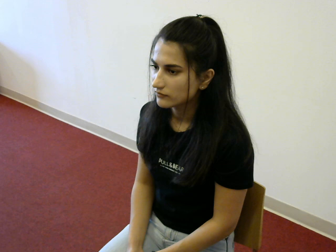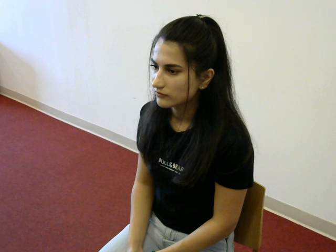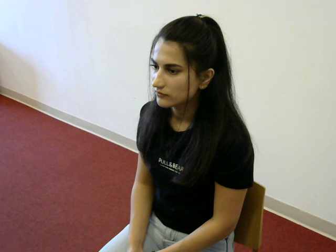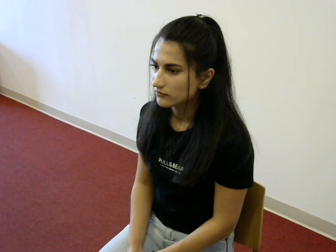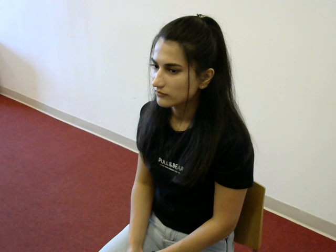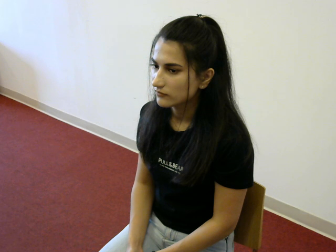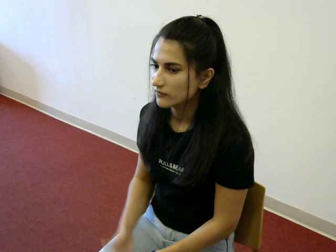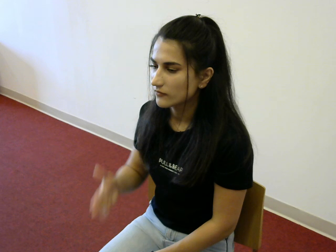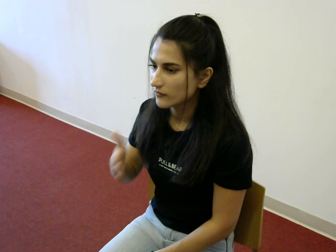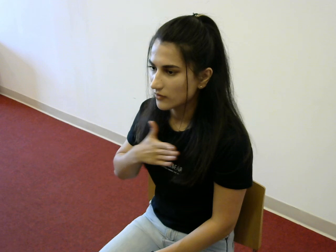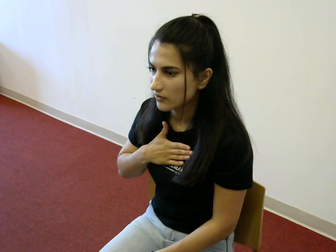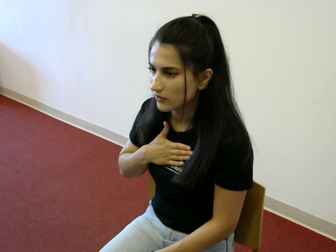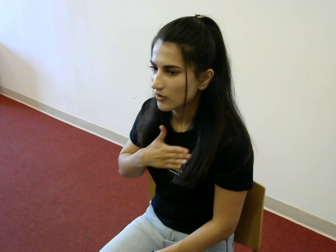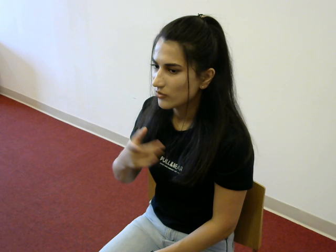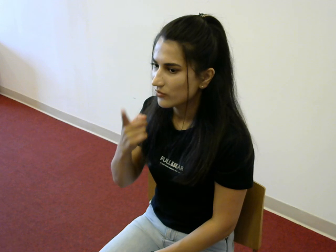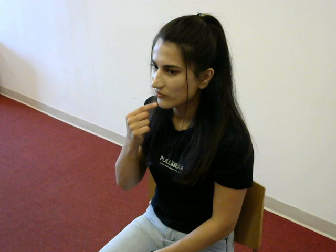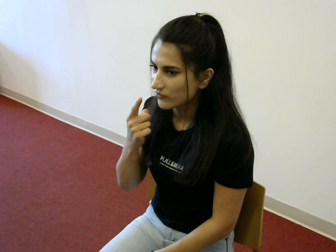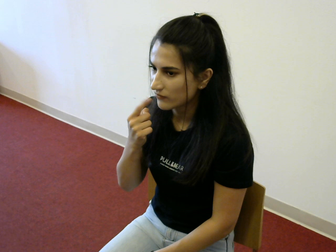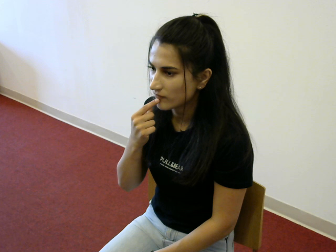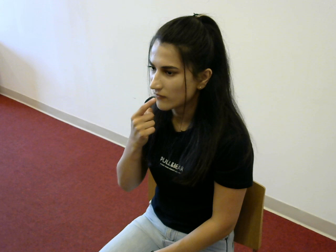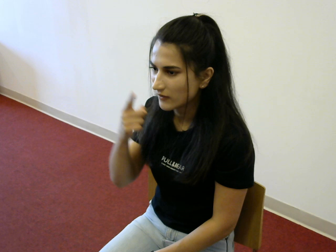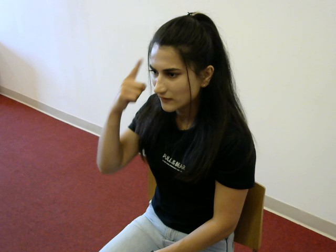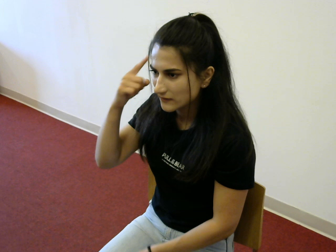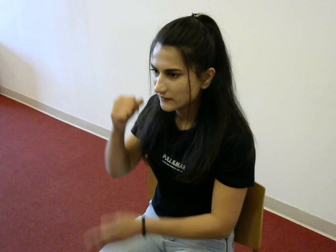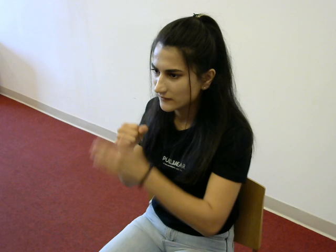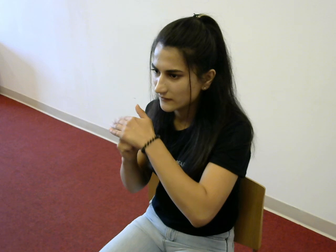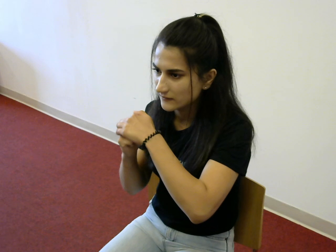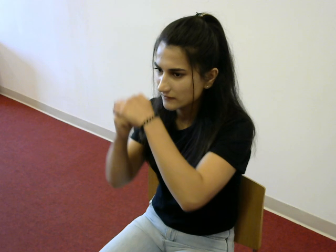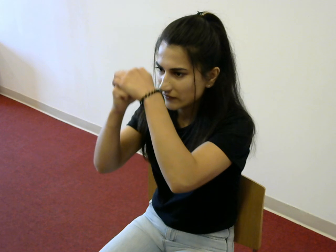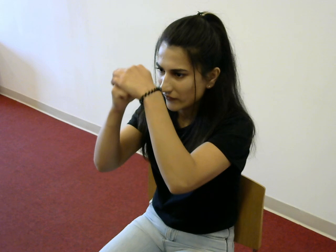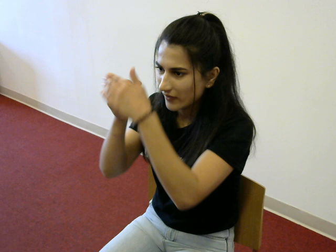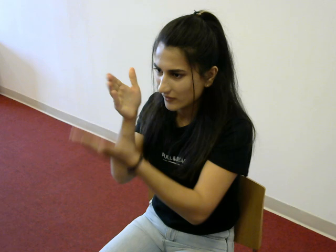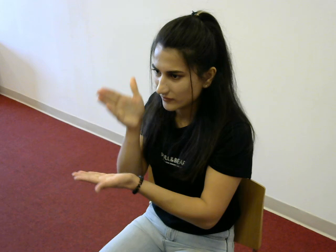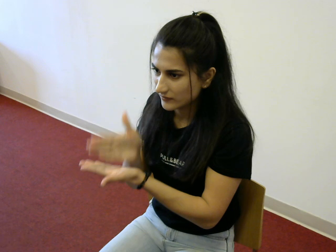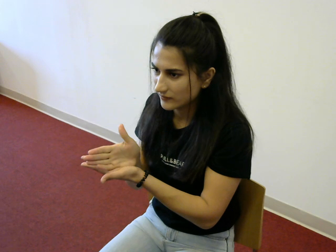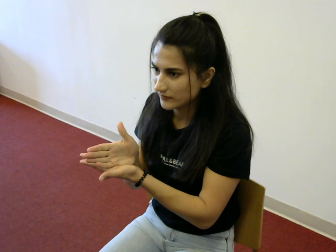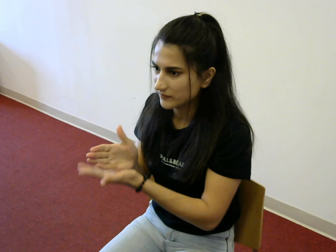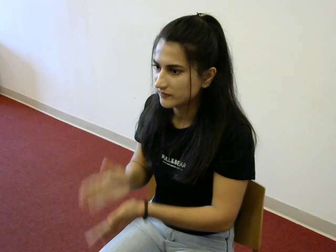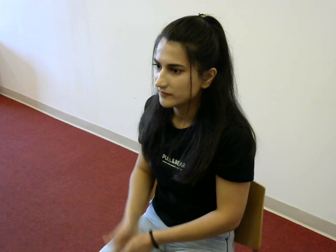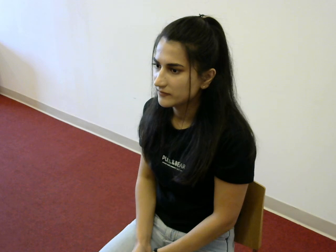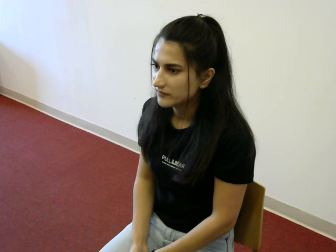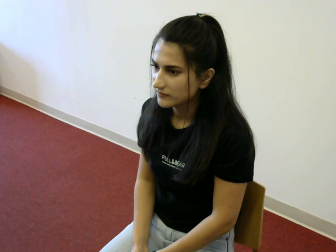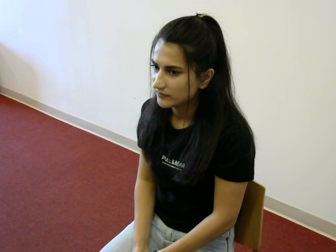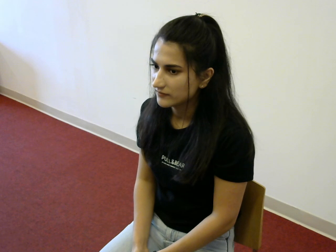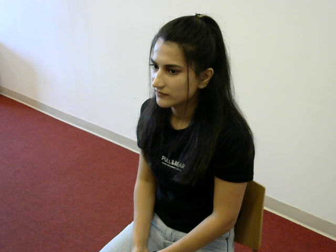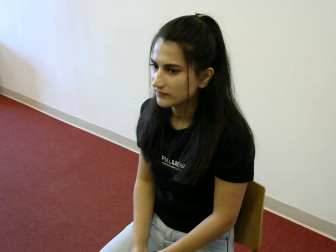Mənim qan təzyiqim var